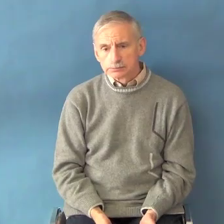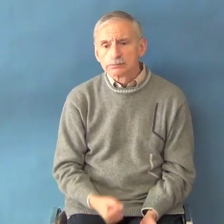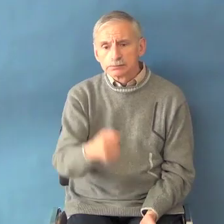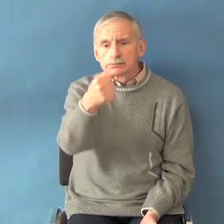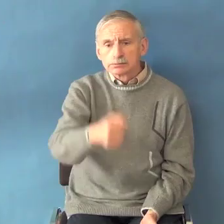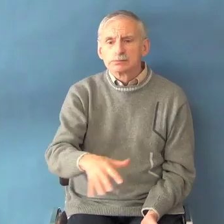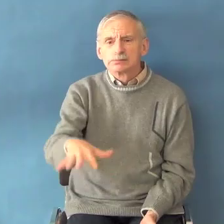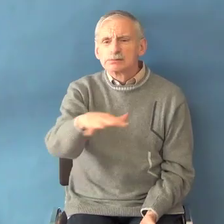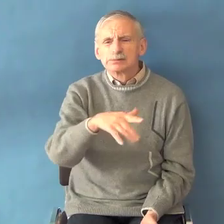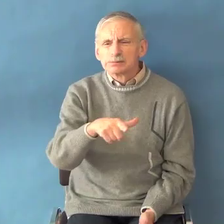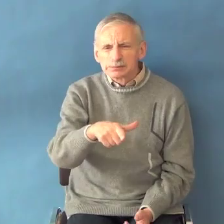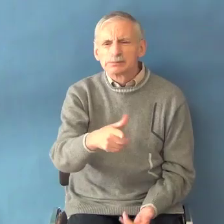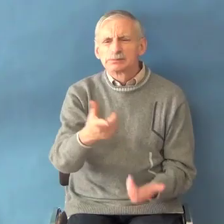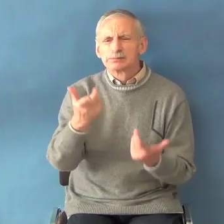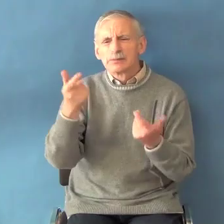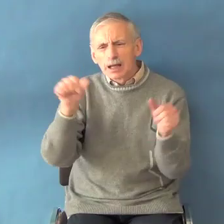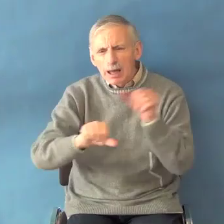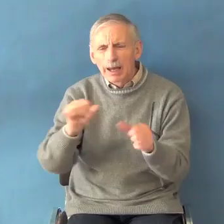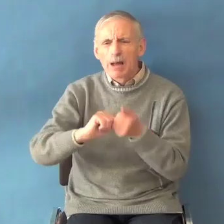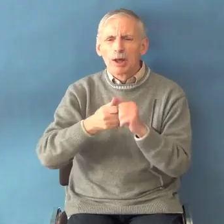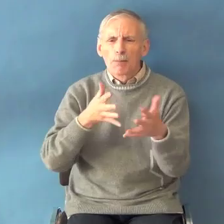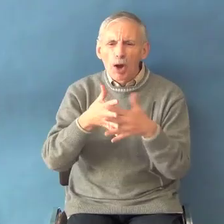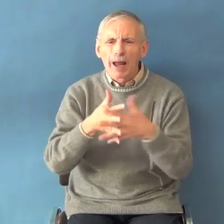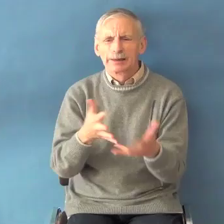Znak jest postawiony na obszarze z chemikaliami albo promieniowaniem.